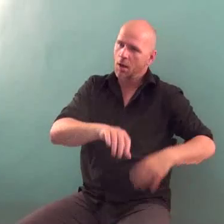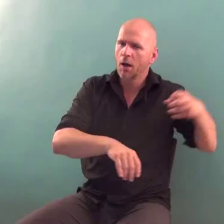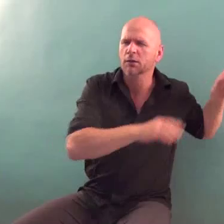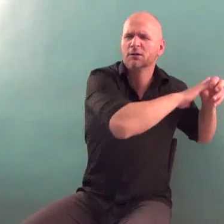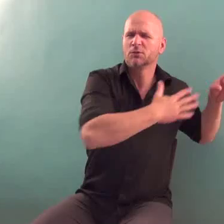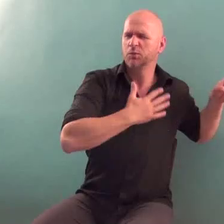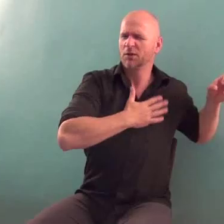Chłopiec coś poczuł, kiedy brał zamach ręką.